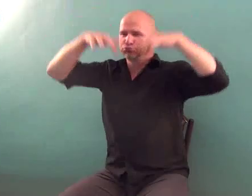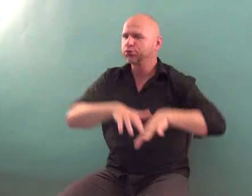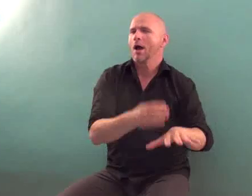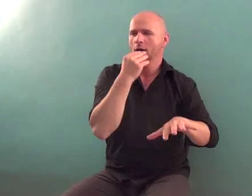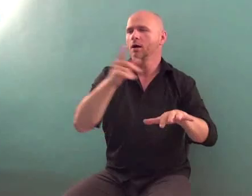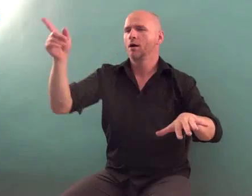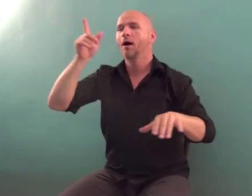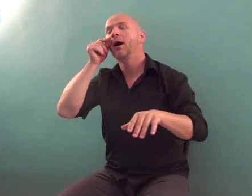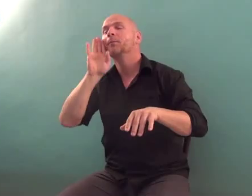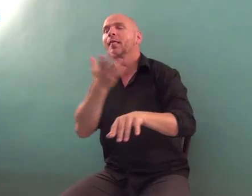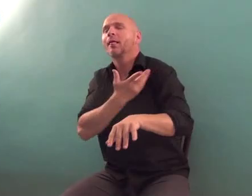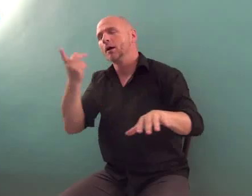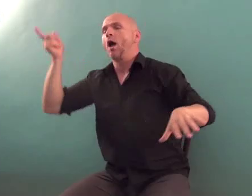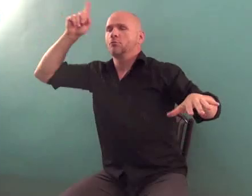Ten mężczyzna, który twardo spał, też zszedł na śniadanie.